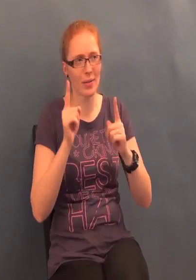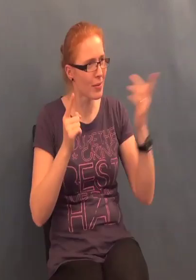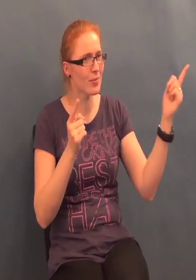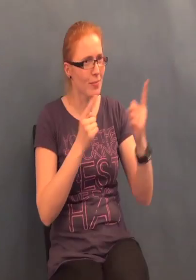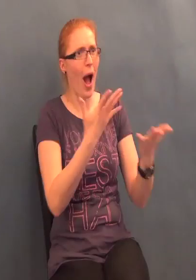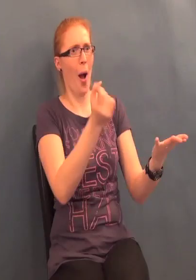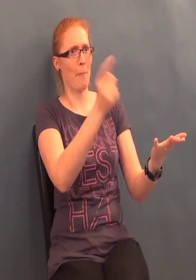"Ooo, jesteś!"